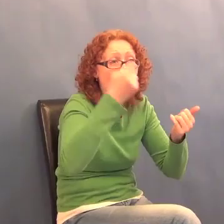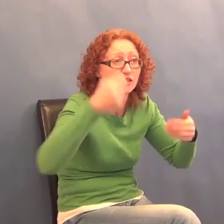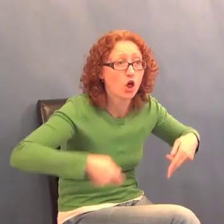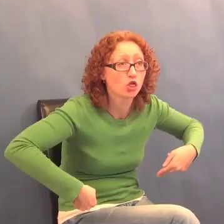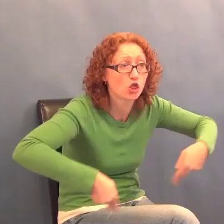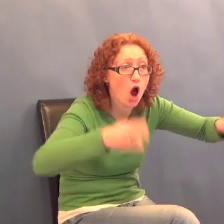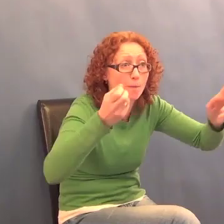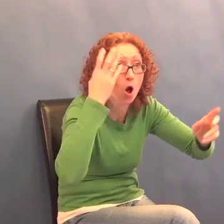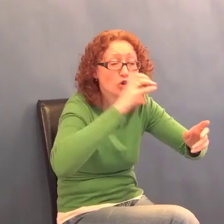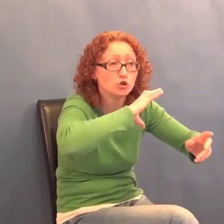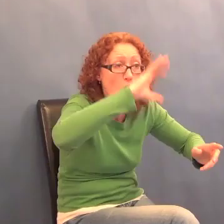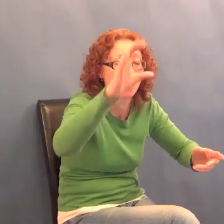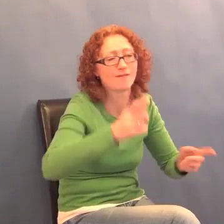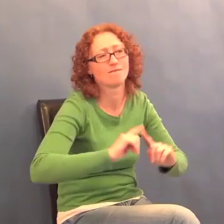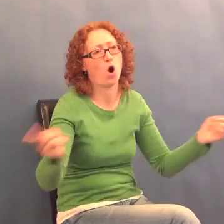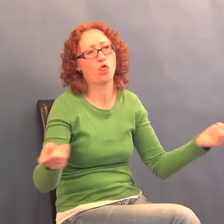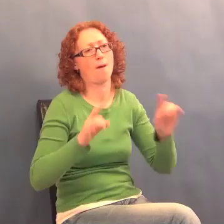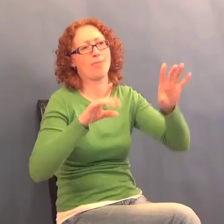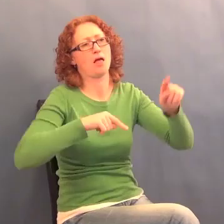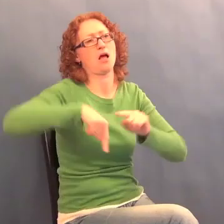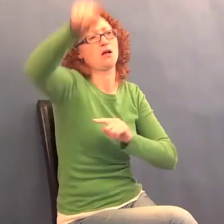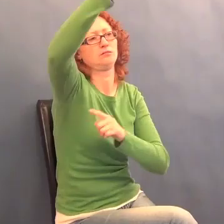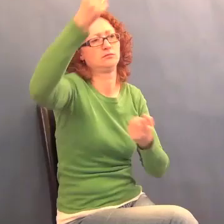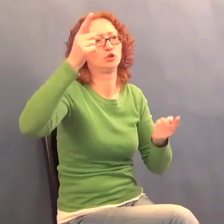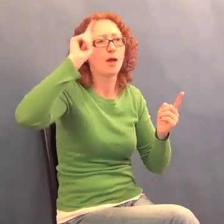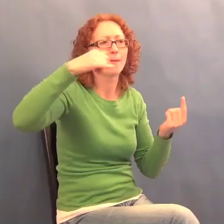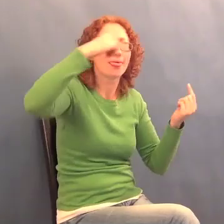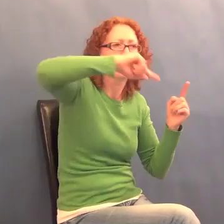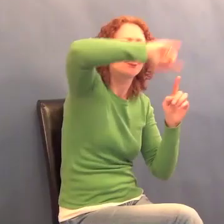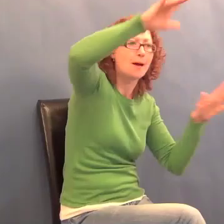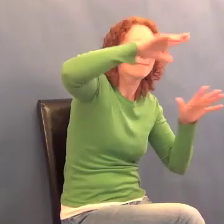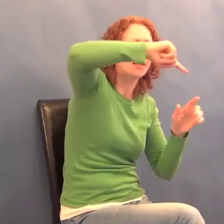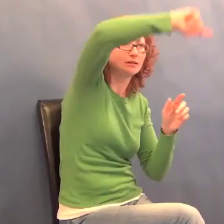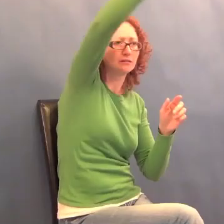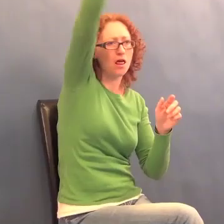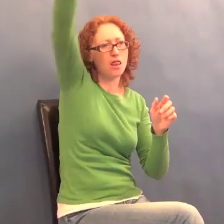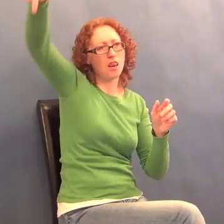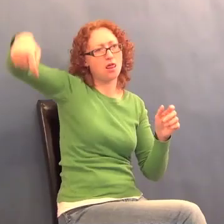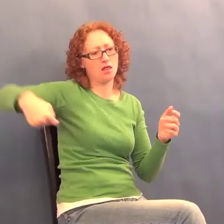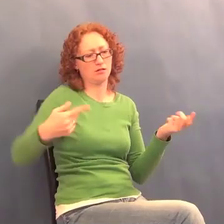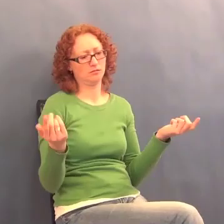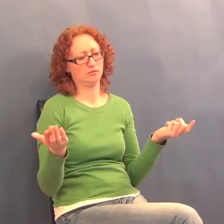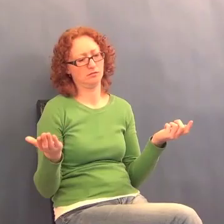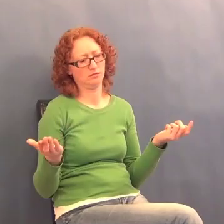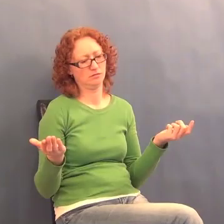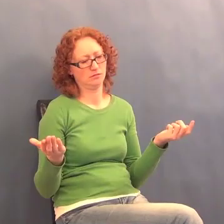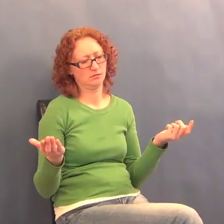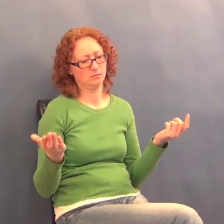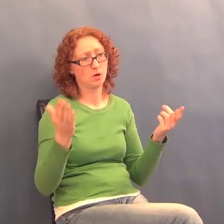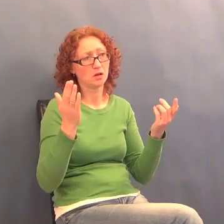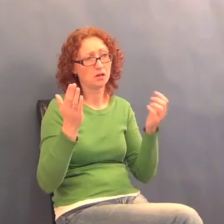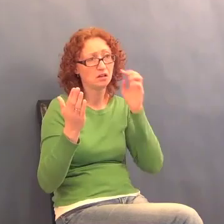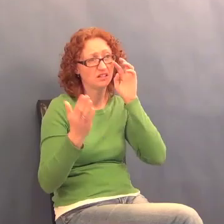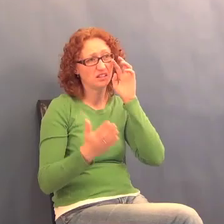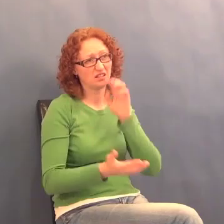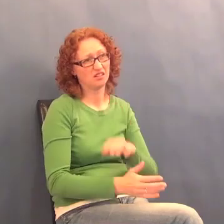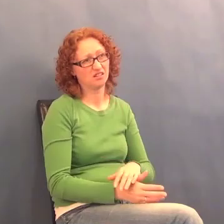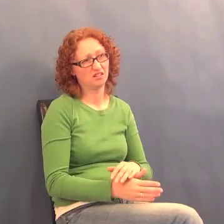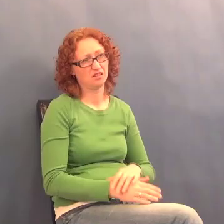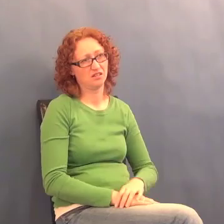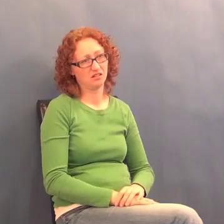Jeżeli pociąg jedzie po torach, to nie wolno tam wbiegać, trzeba ominąć to miejsce, przemieścić się dookoła.